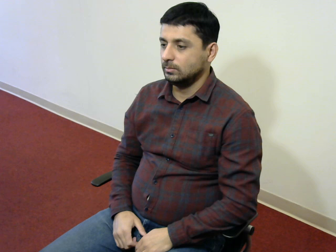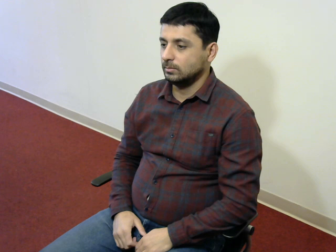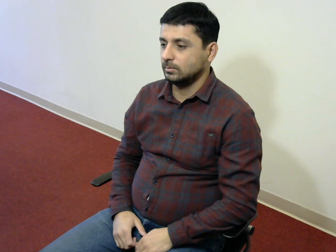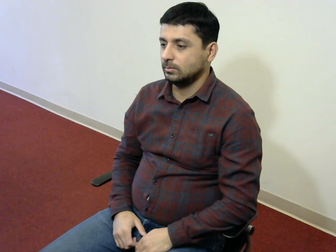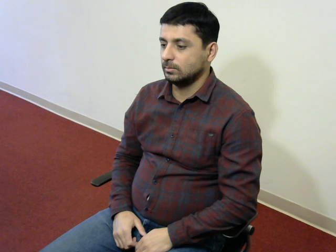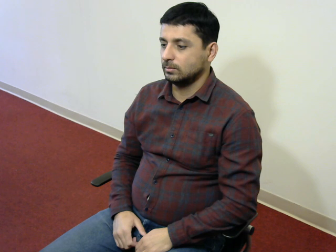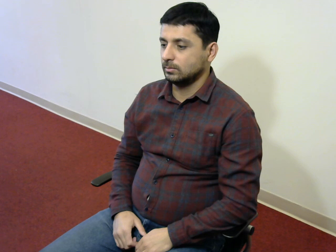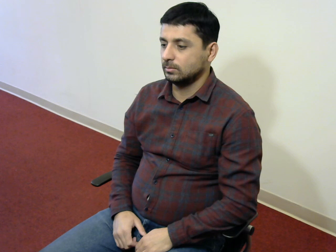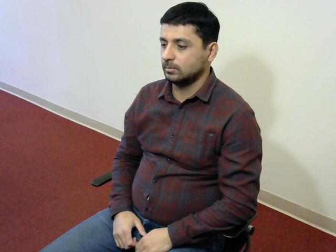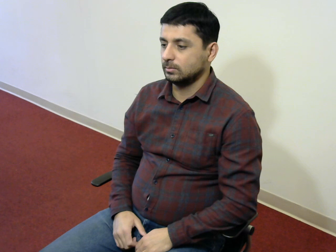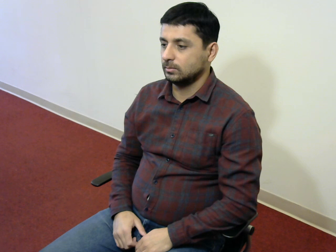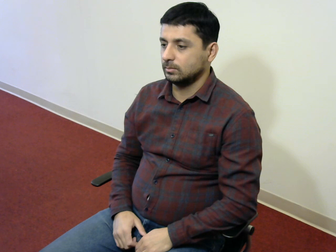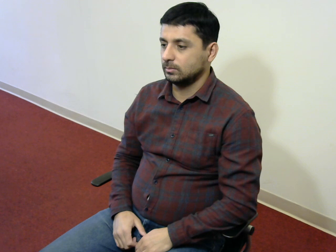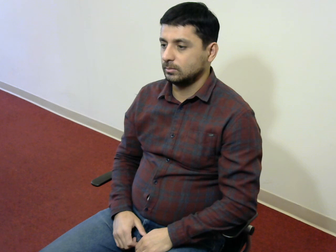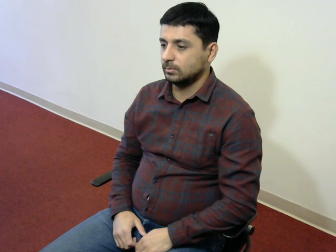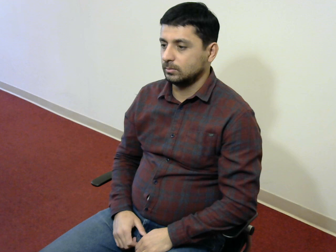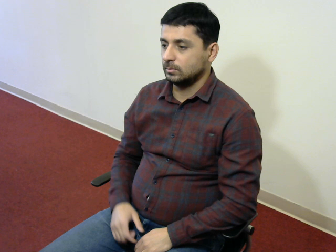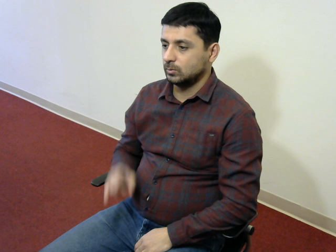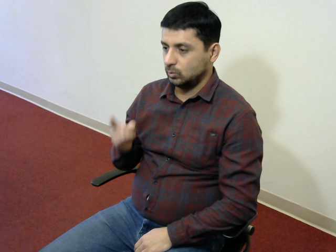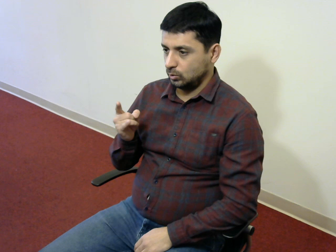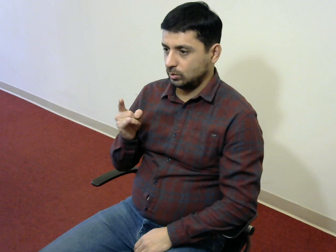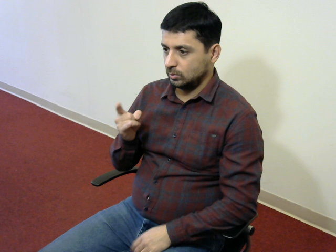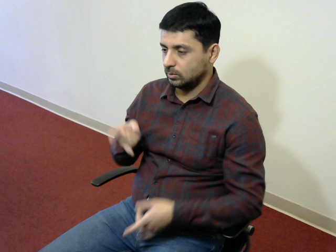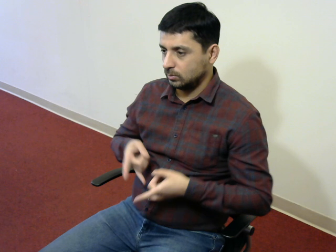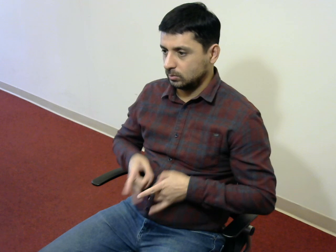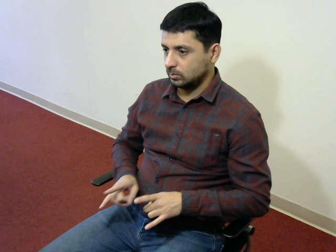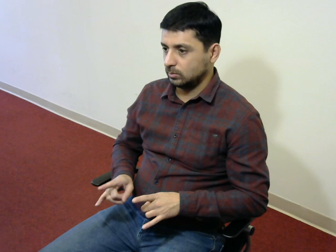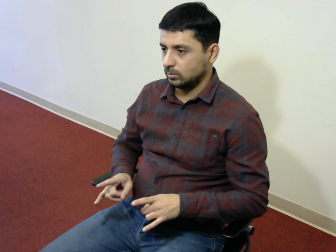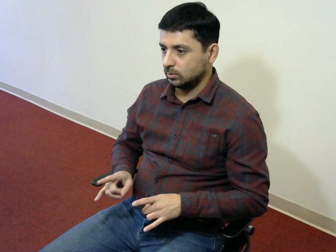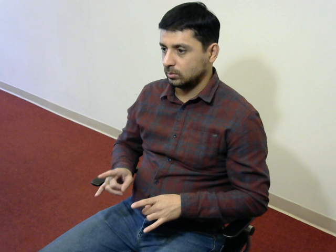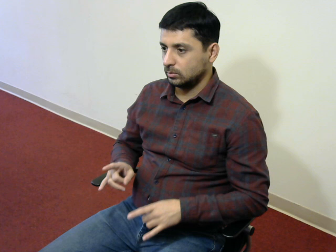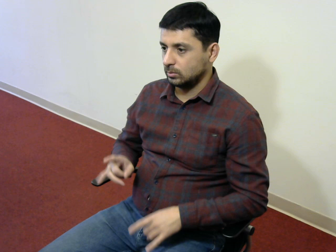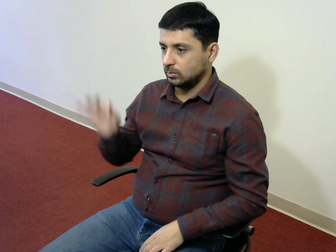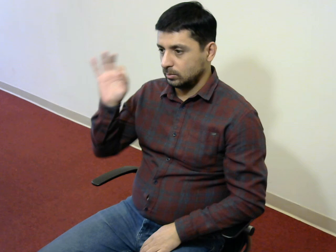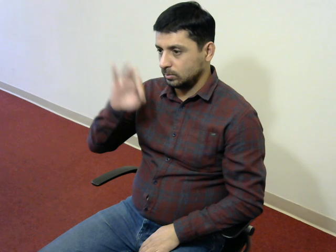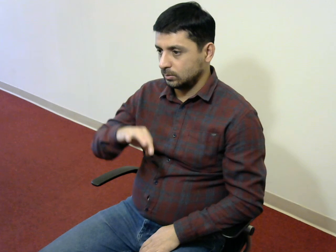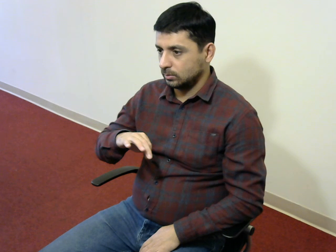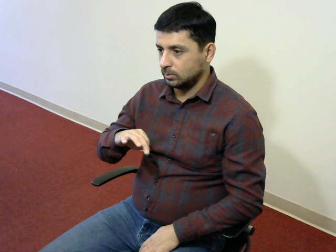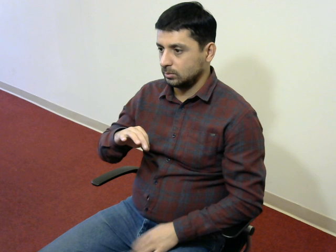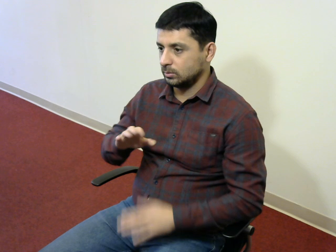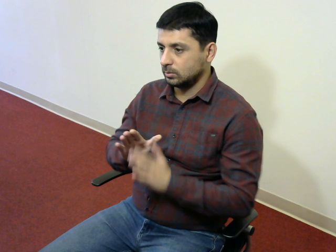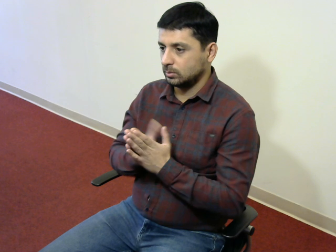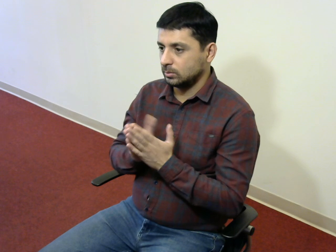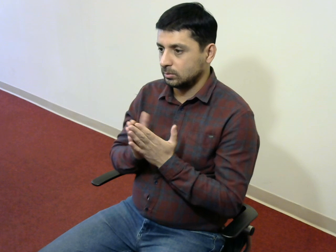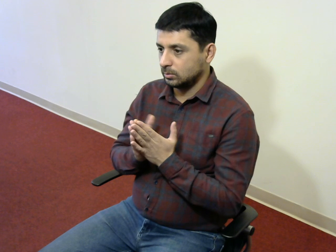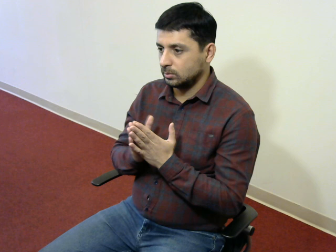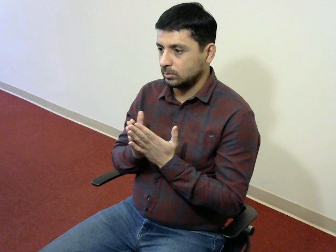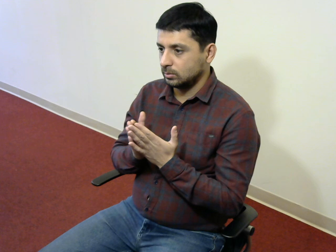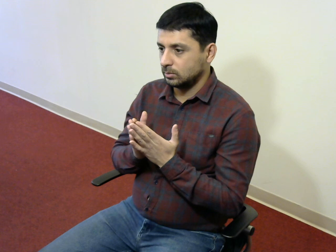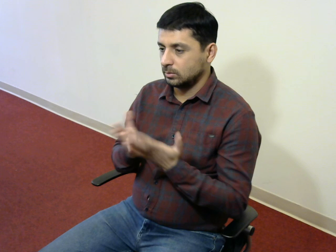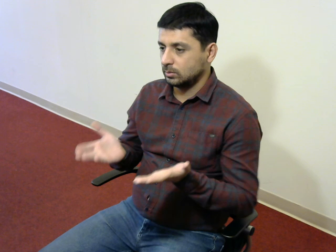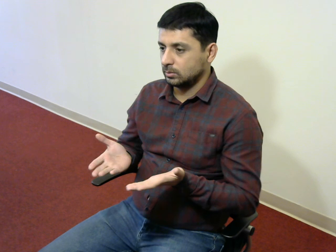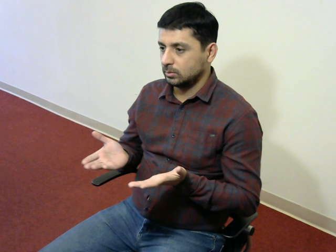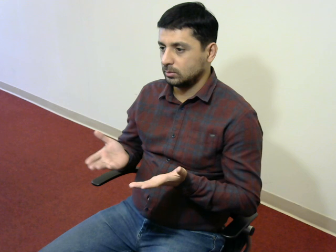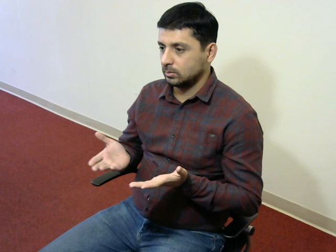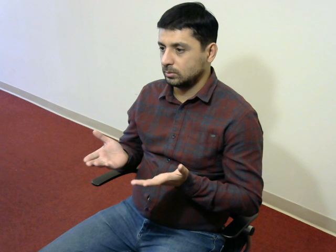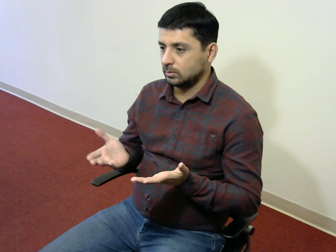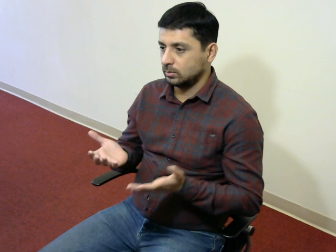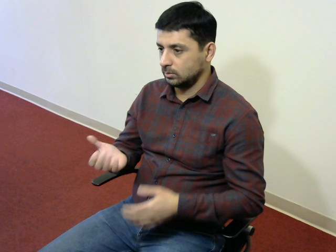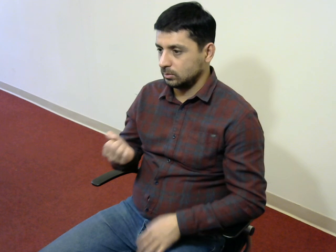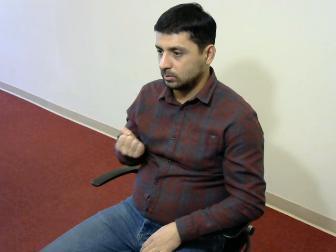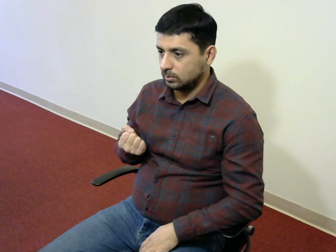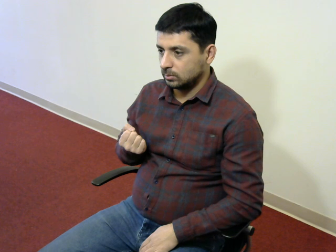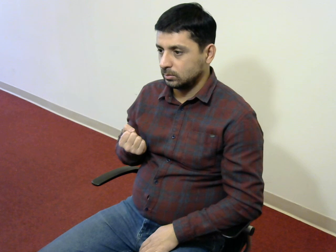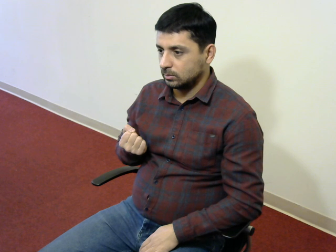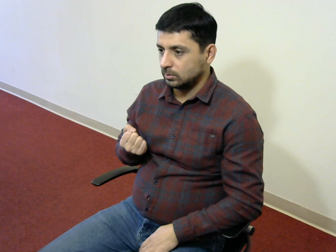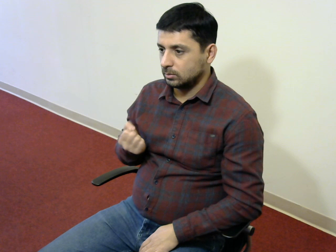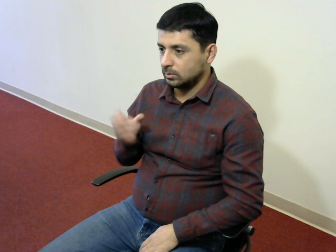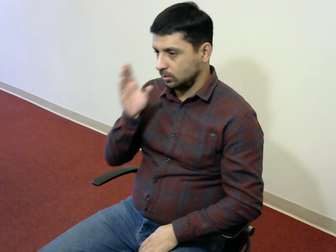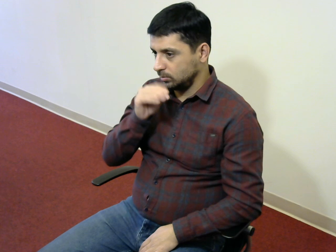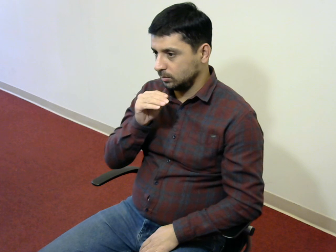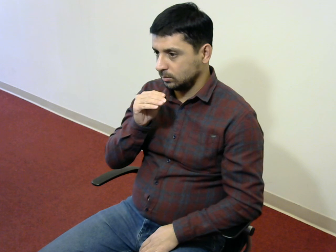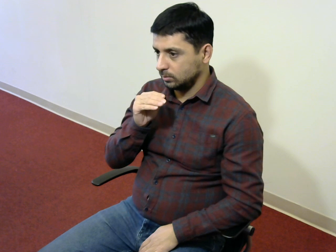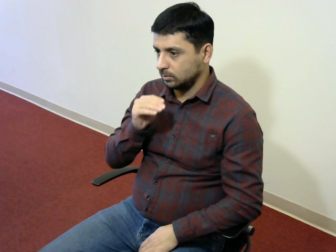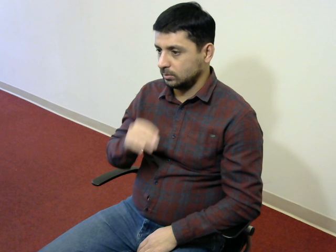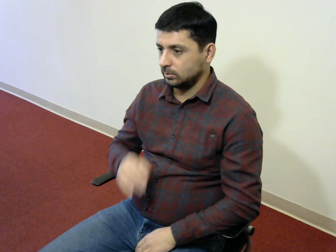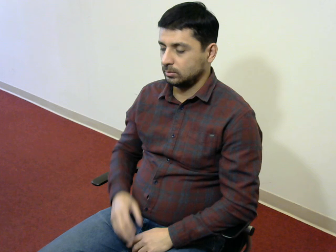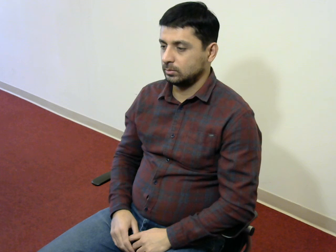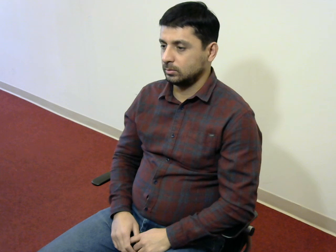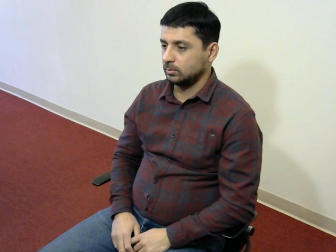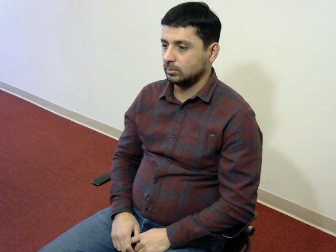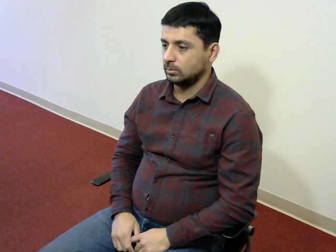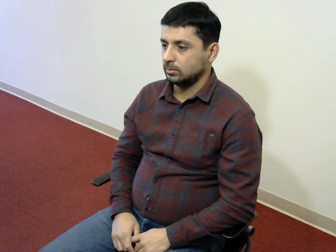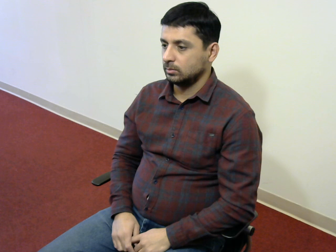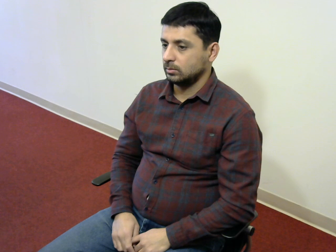Uşağın doğum haqqında şəhadətnaməsini hardan ala bilərəm?